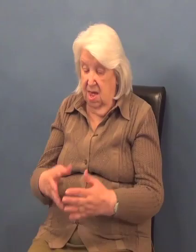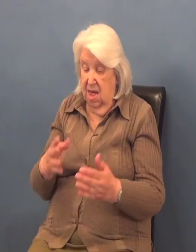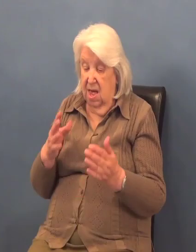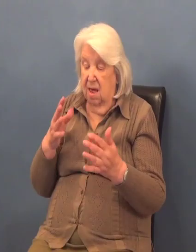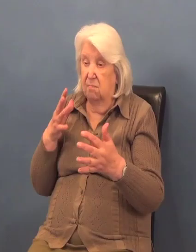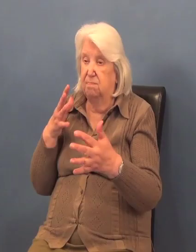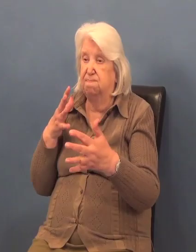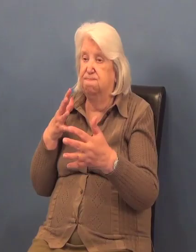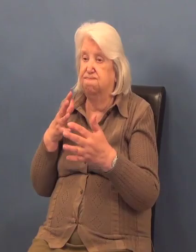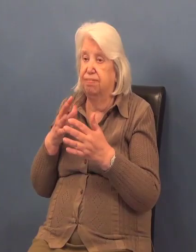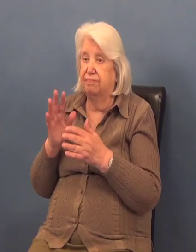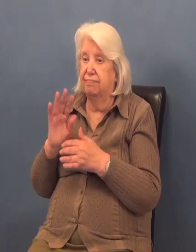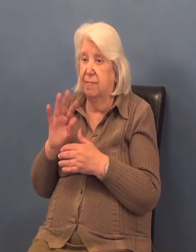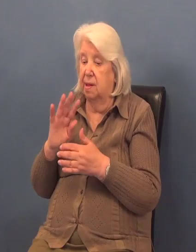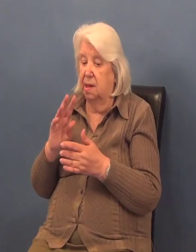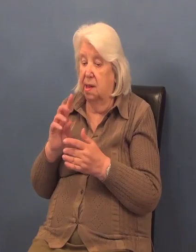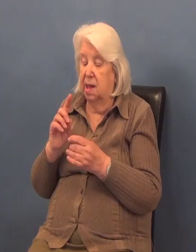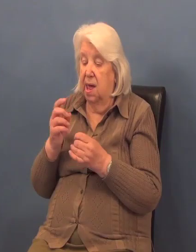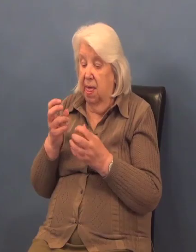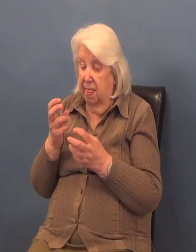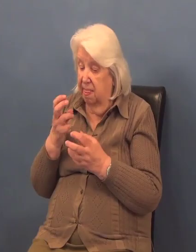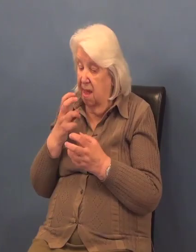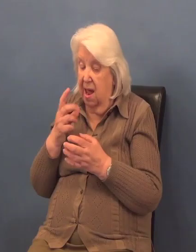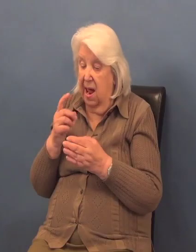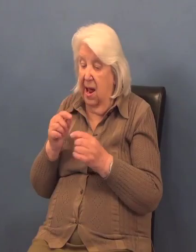Promieniowanie. Nie, to elektrownia.